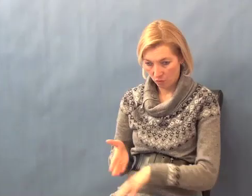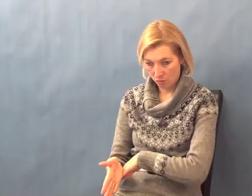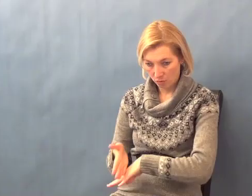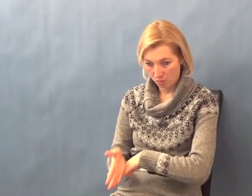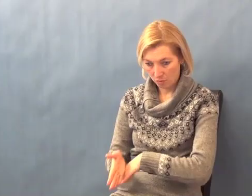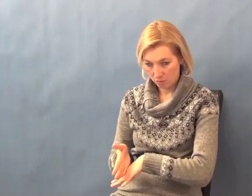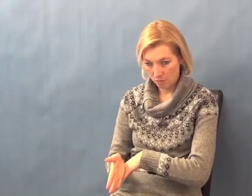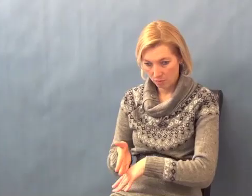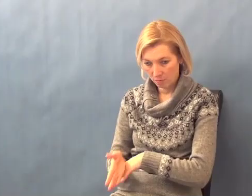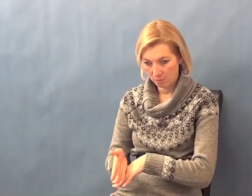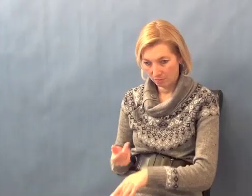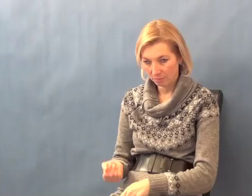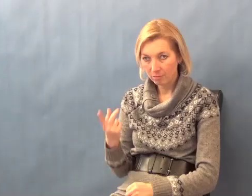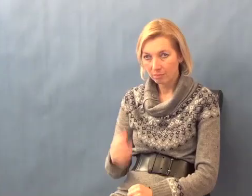Nie wolno kroić?